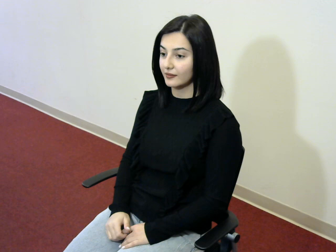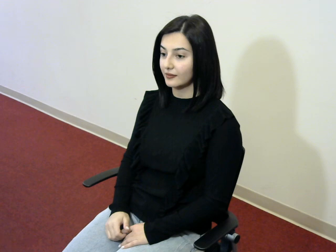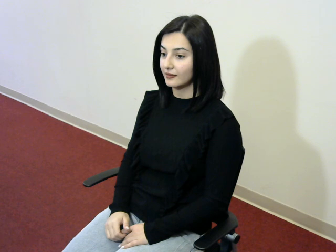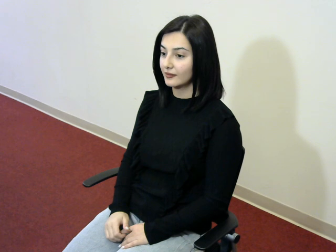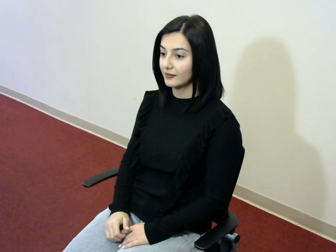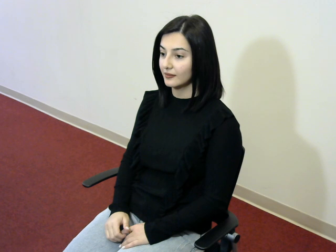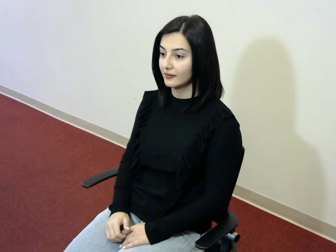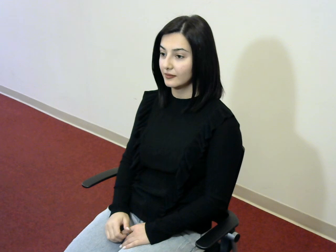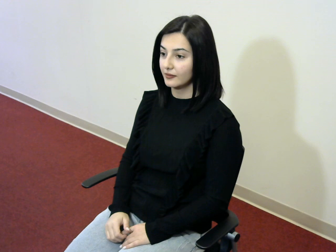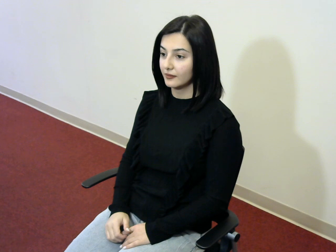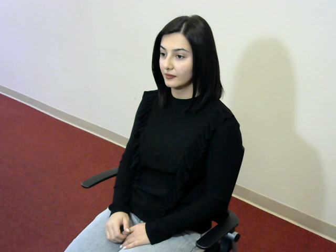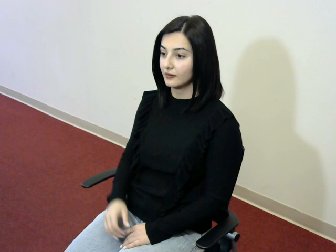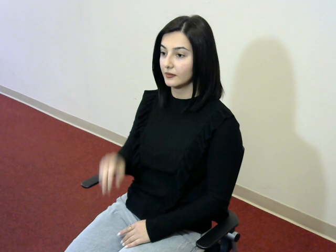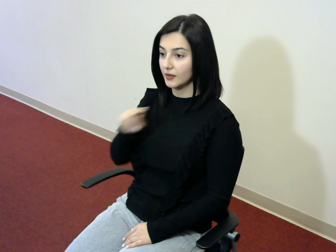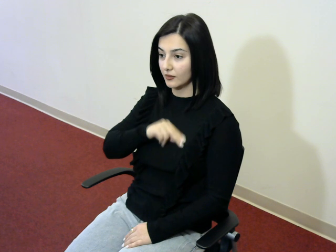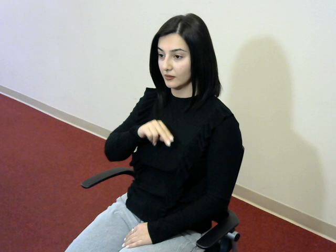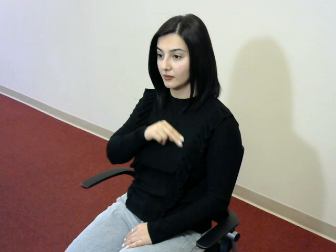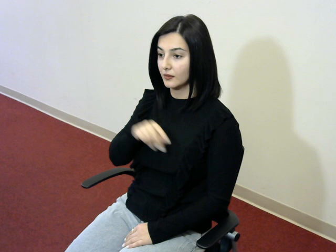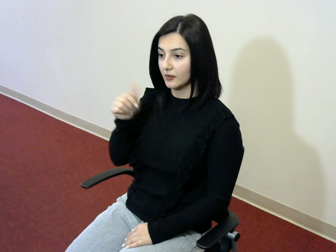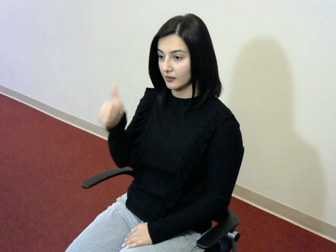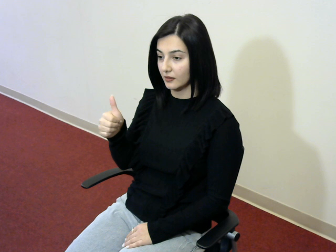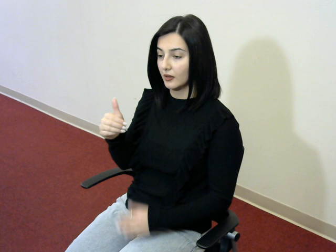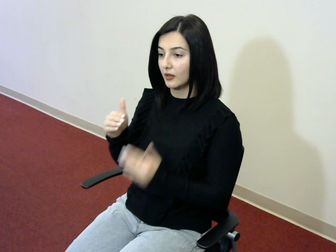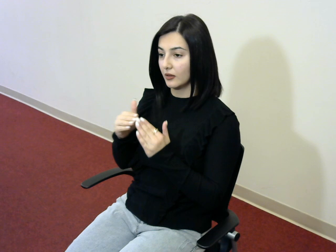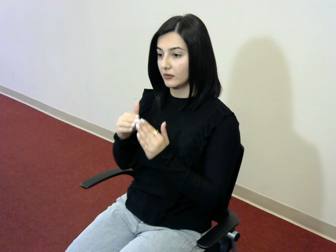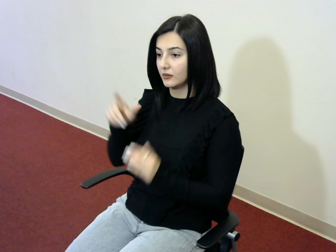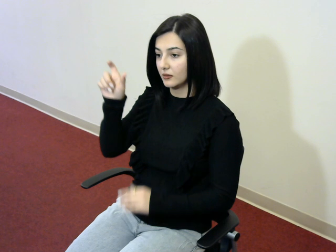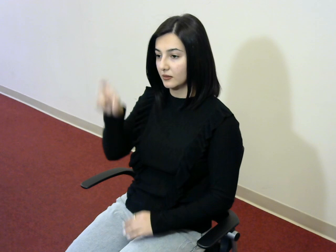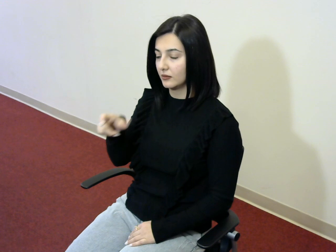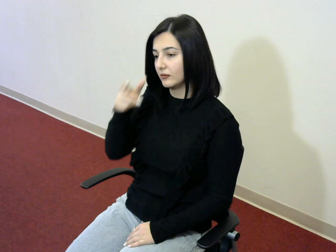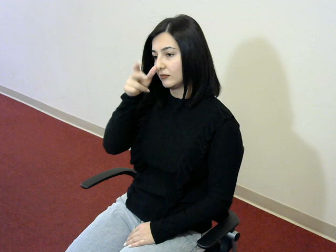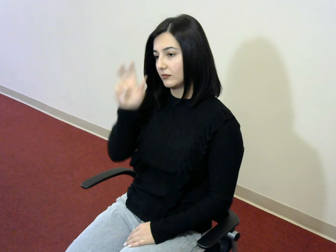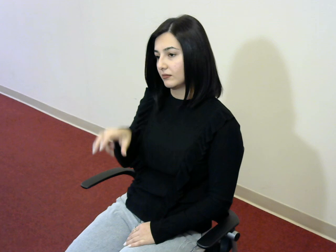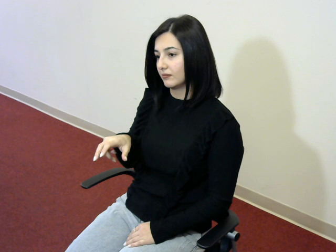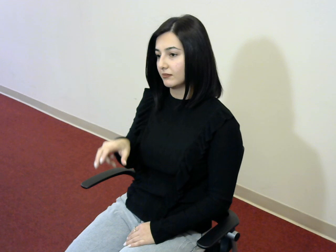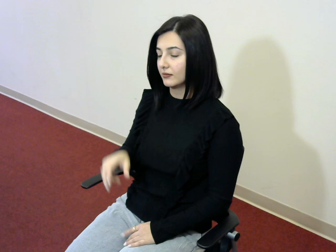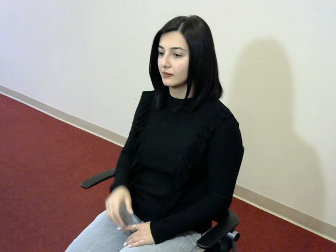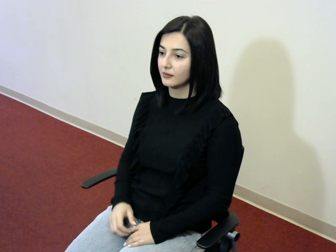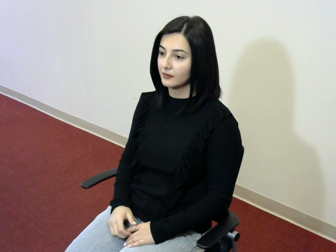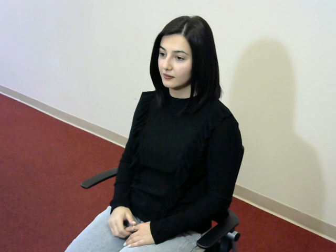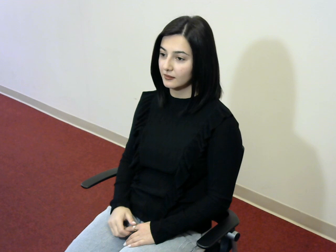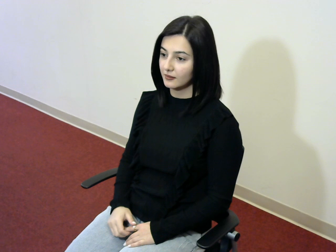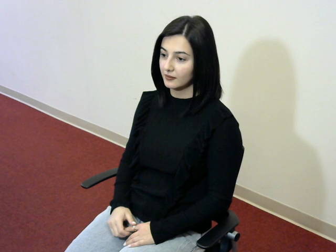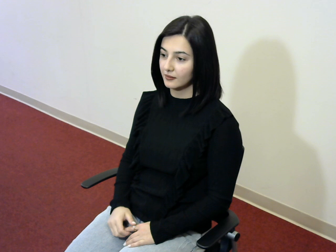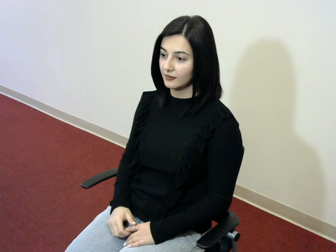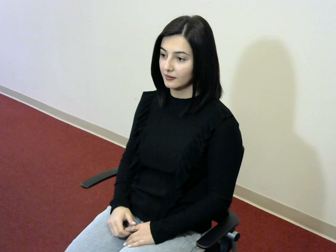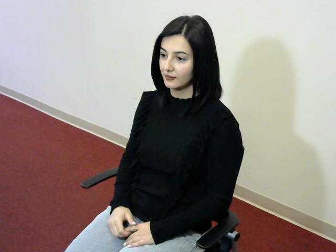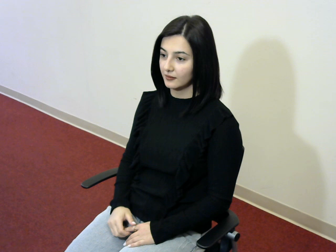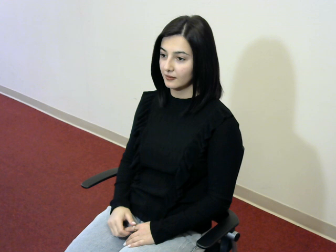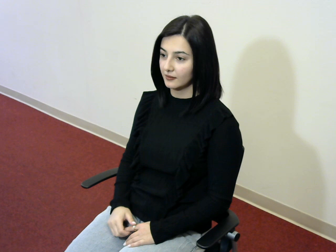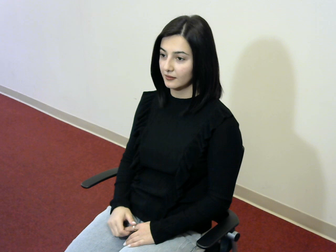İşləmək yaxşıdır, evdə adam darıxır